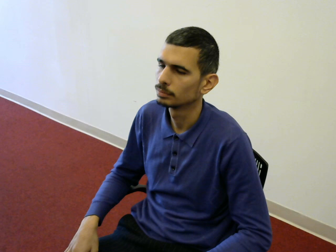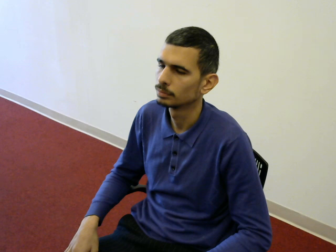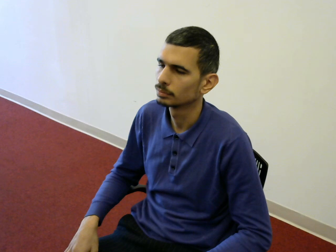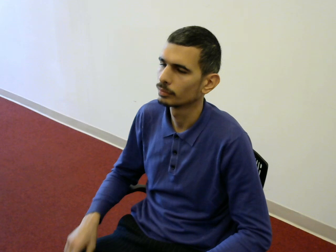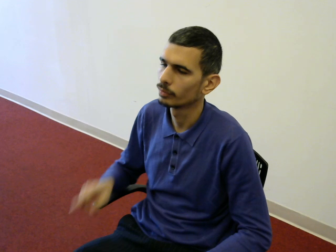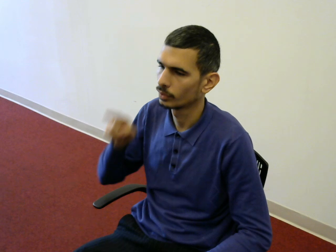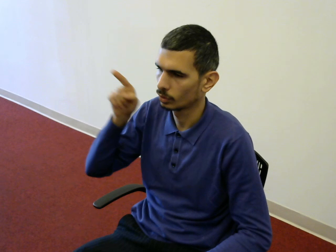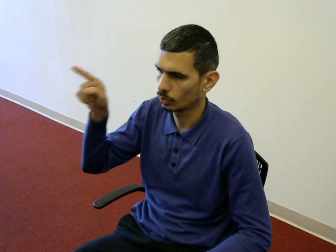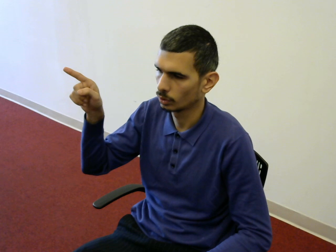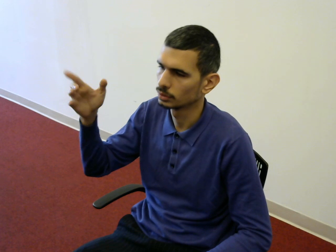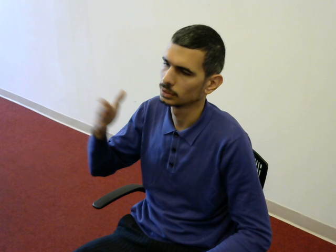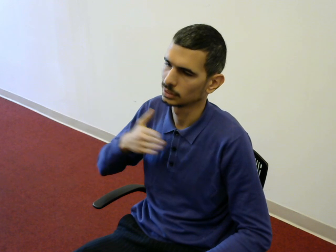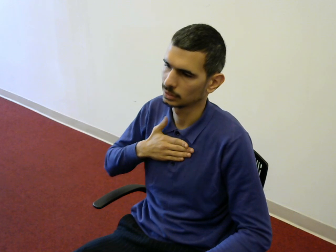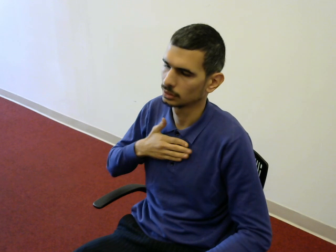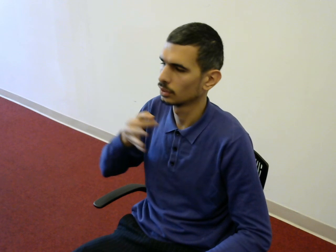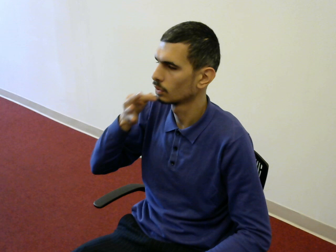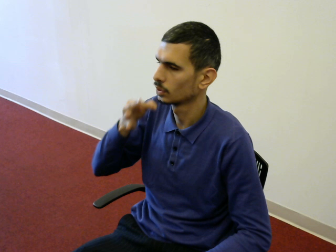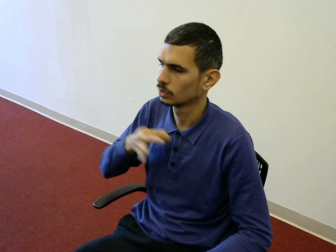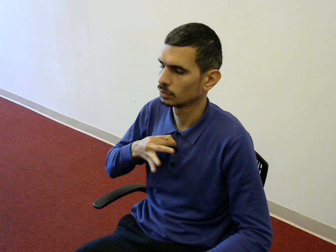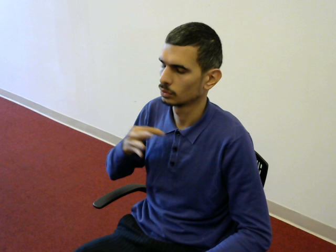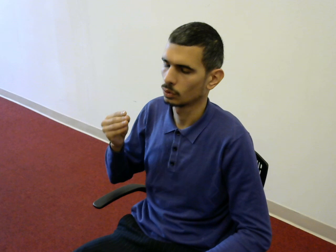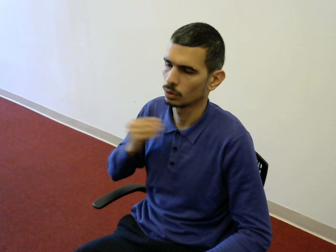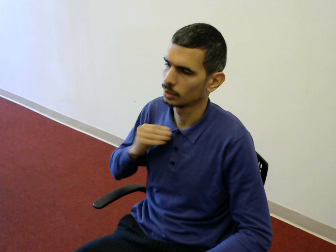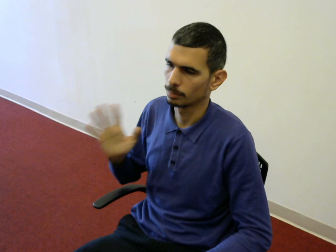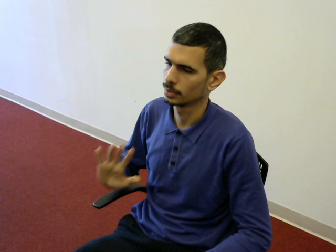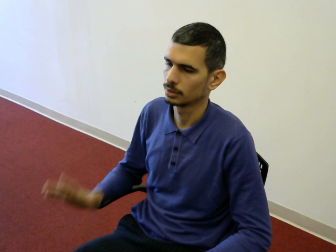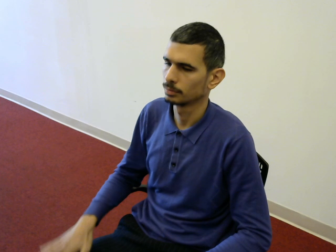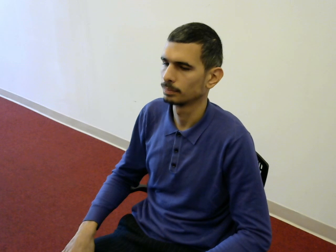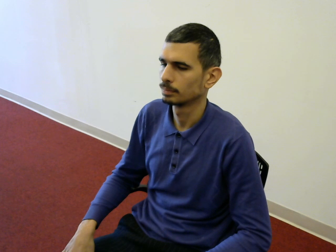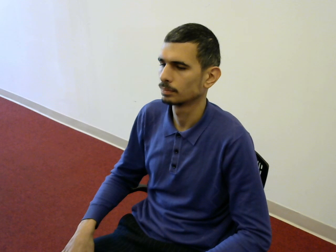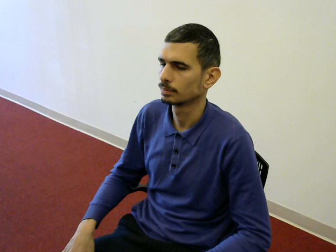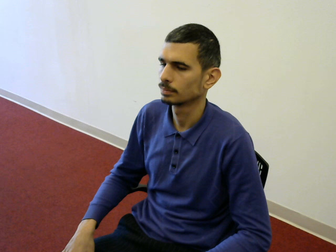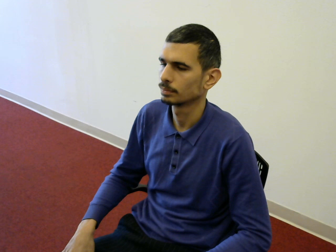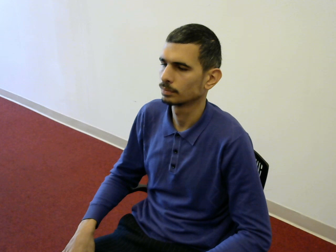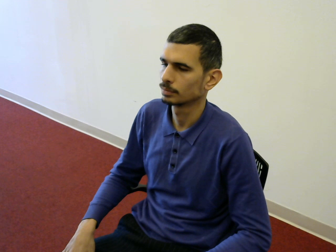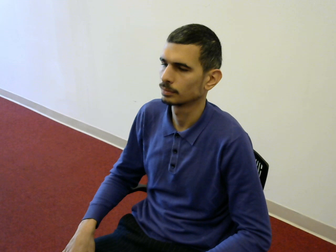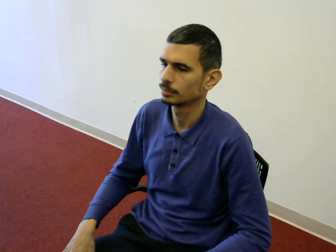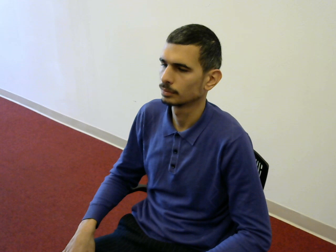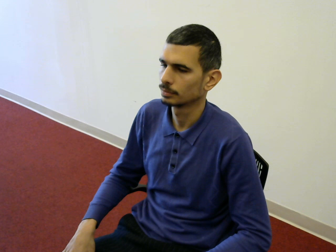O mənə cavab verməyib